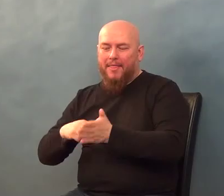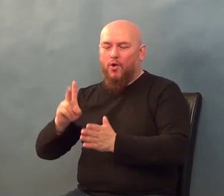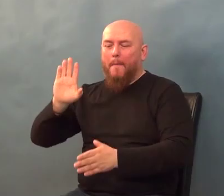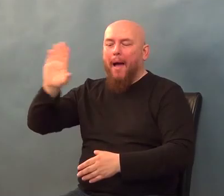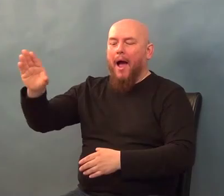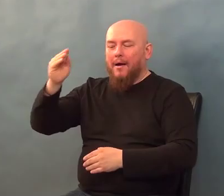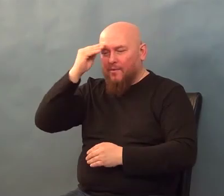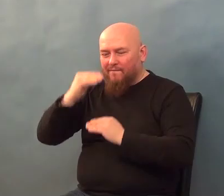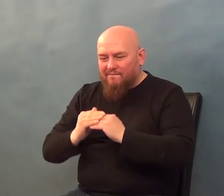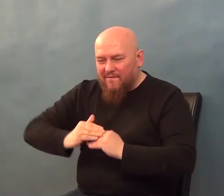To ciekawe.